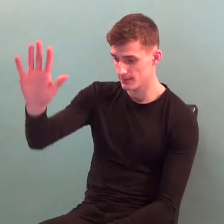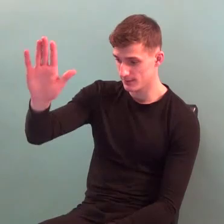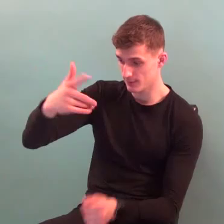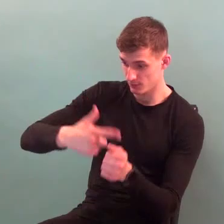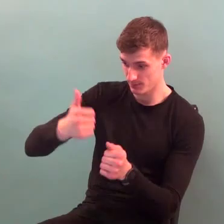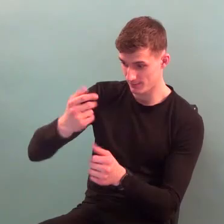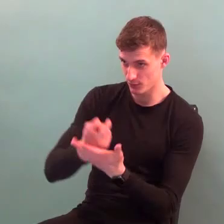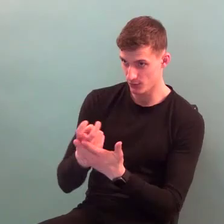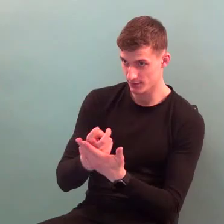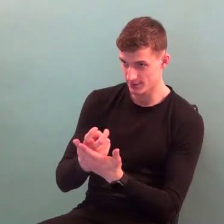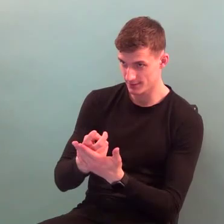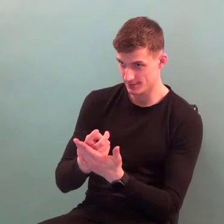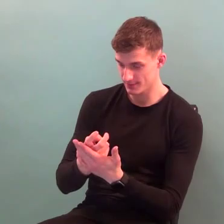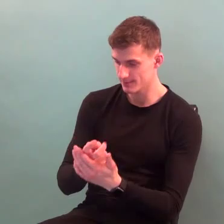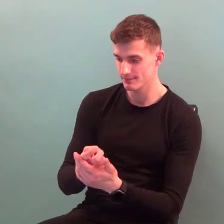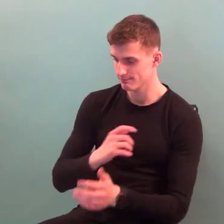Dwudziestego pierwszego lutego?